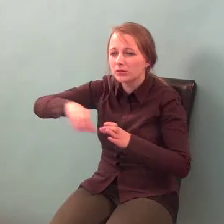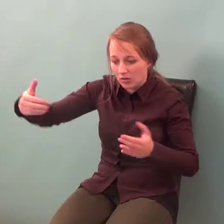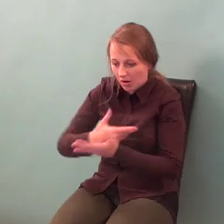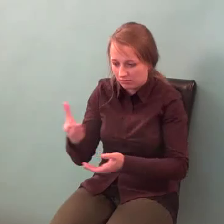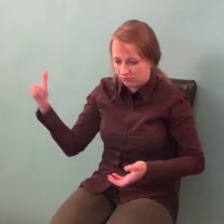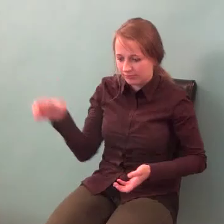Postawiono nowy znak.